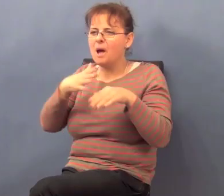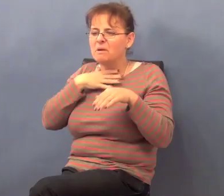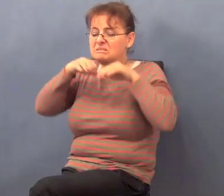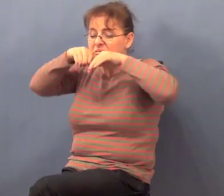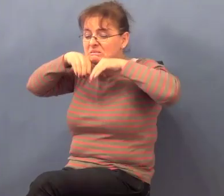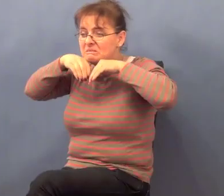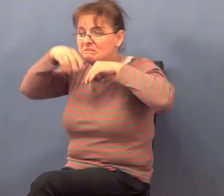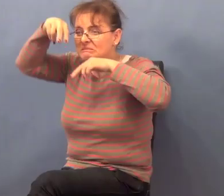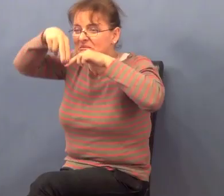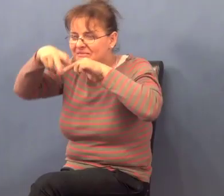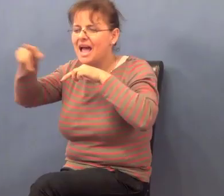Pies zagląda do środka.